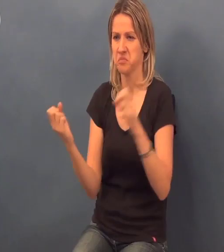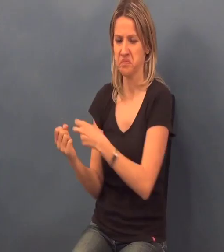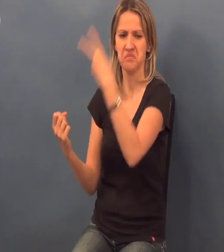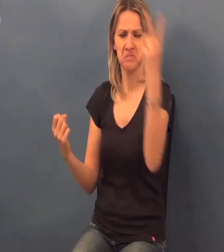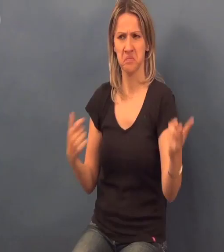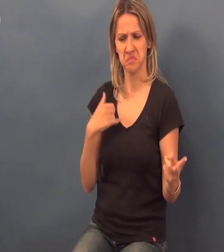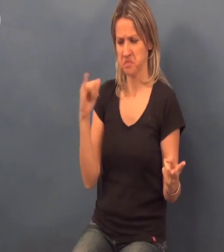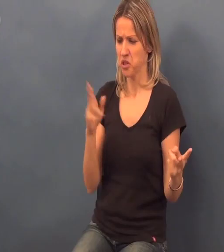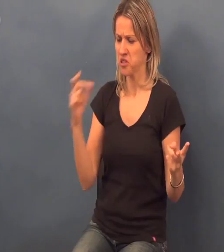Zastanawiałam się kto go wyrzucił.